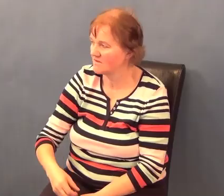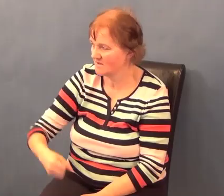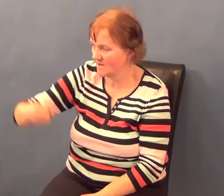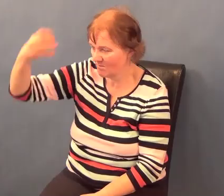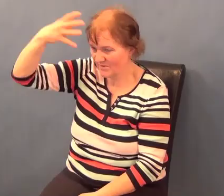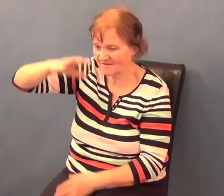Prysznic.